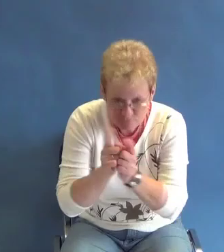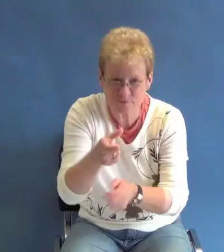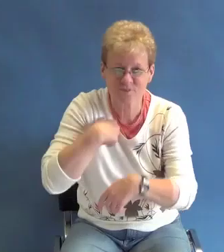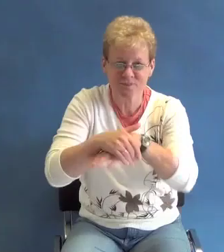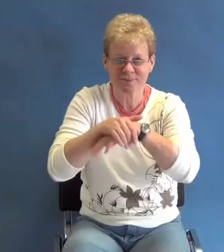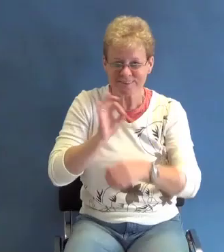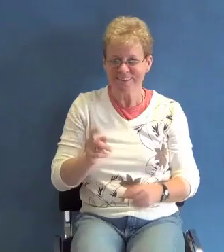Jesteśmy koleżankami, spotkajmy się, dobrze.